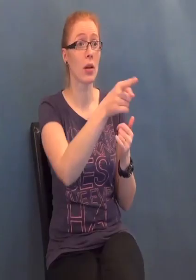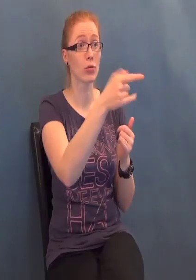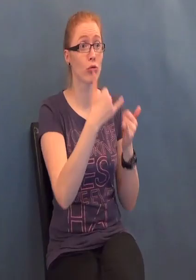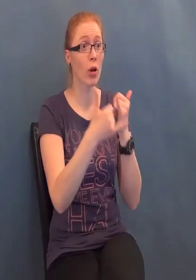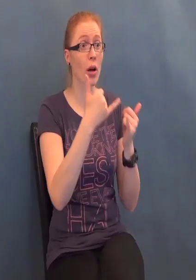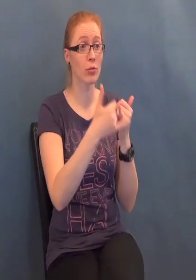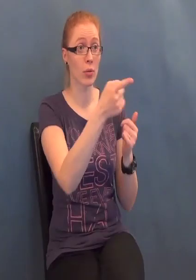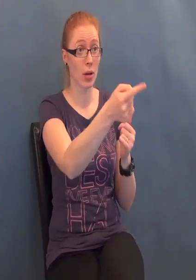Jeżeli ty...